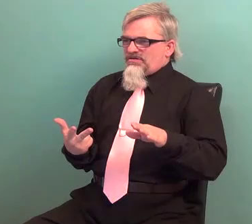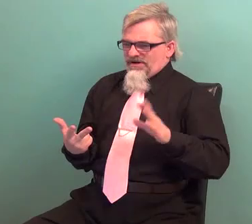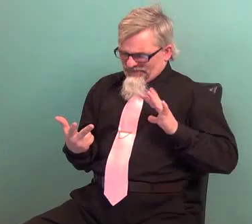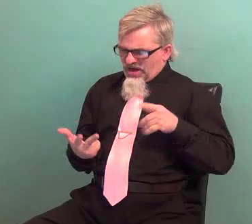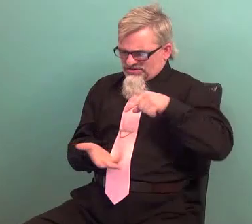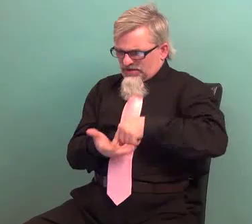Wolny termin.